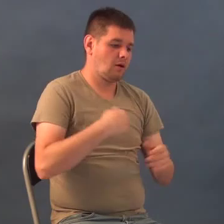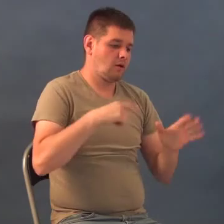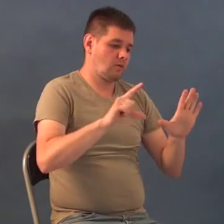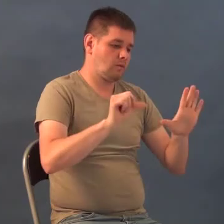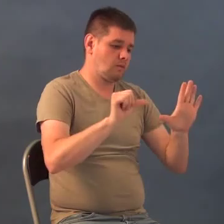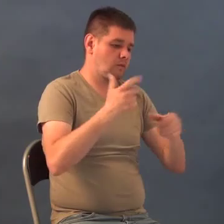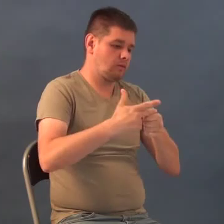Tylko praca.